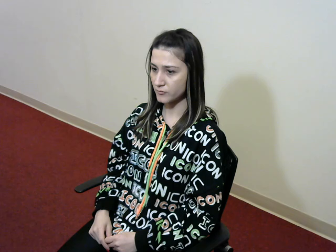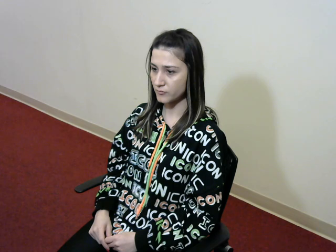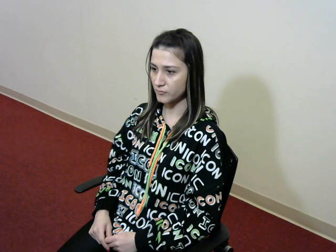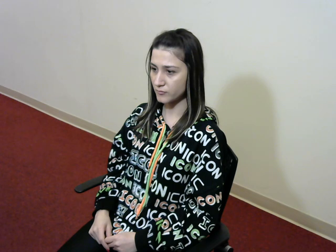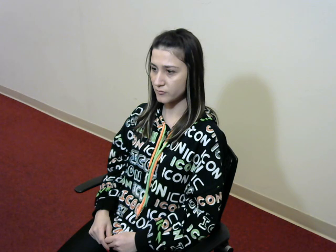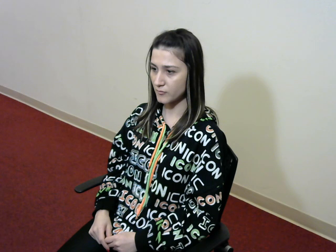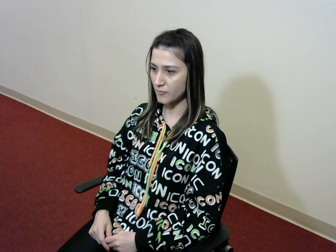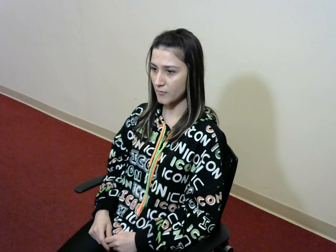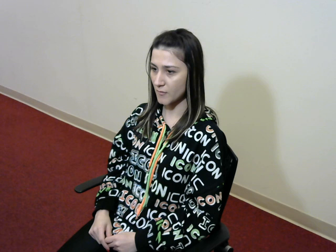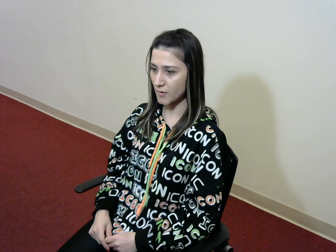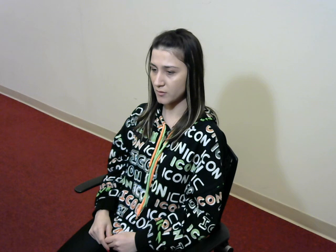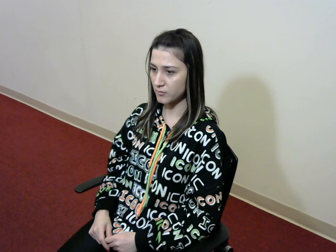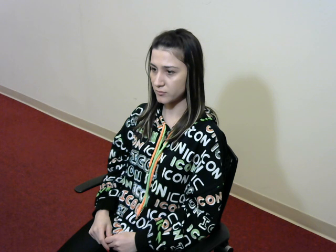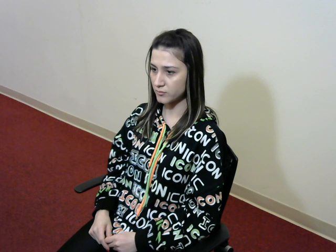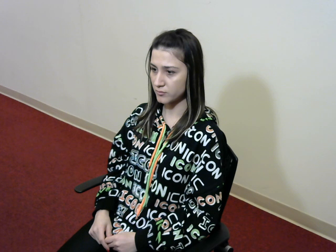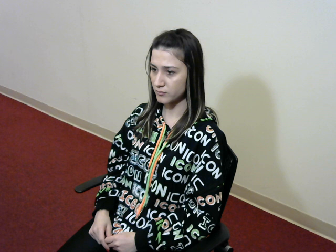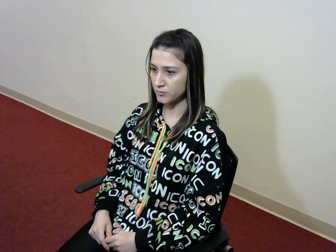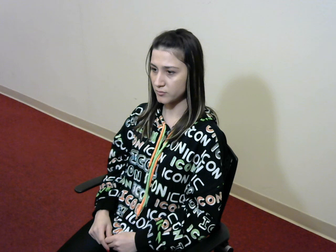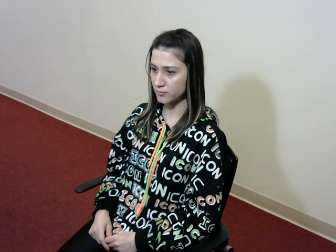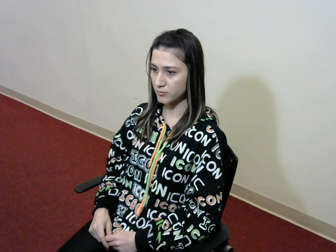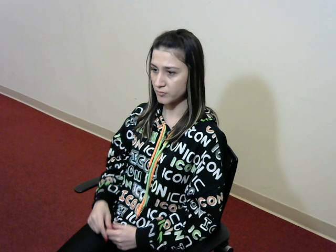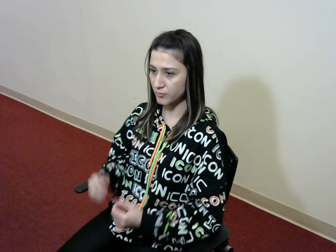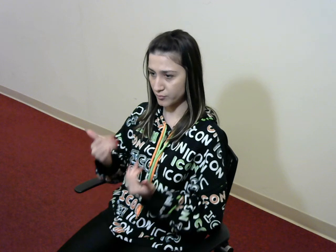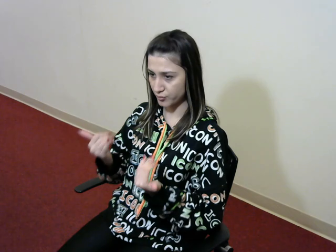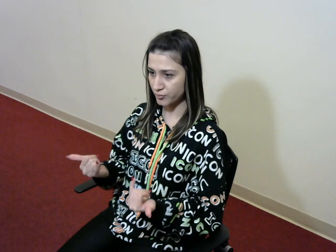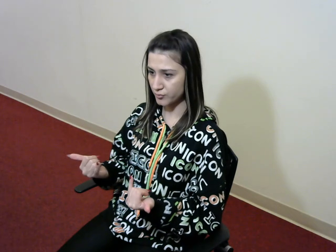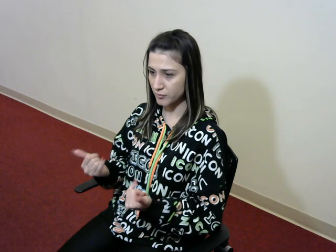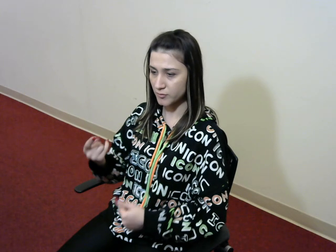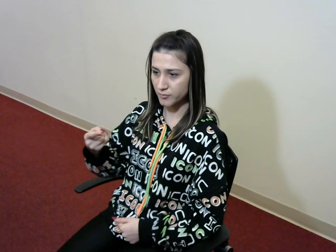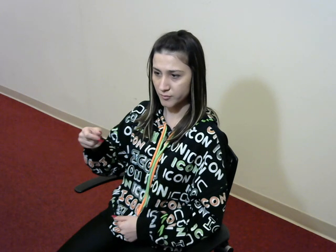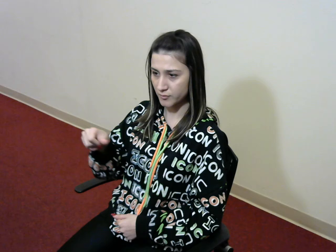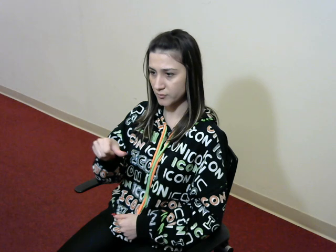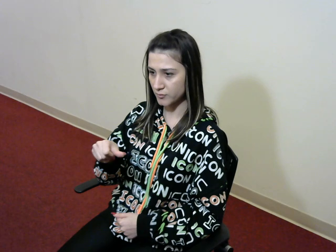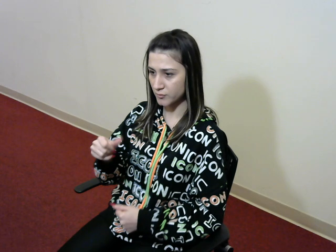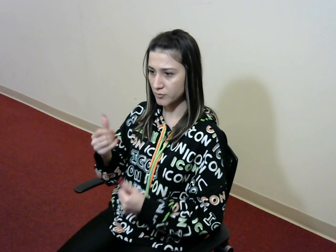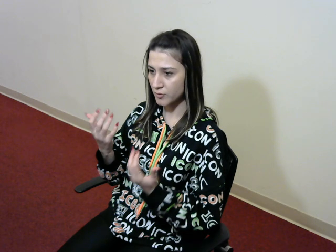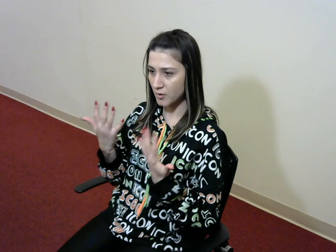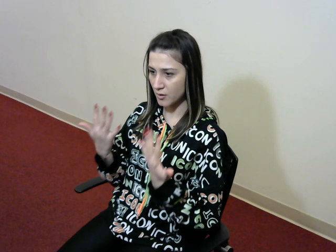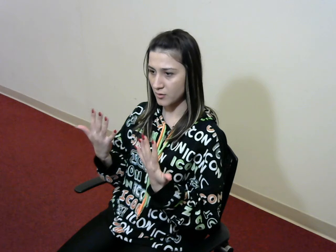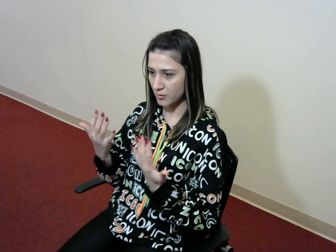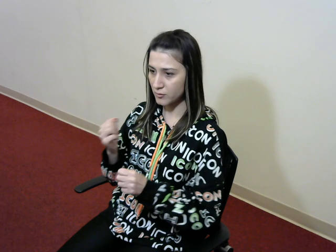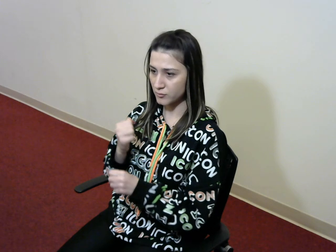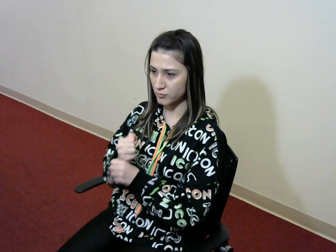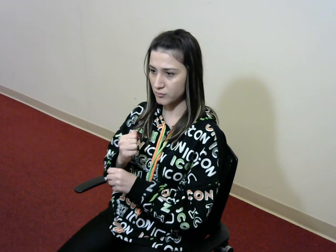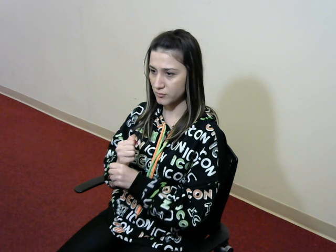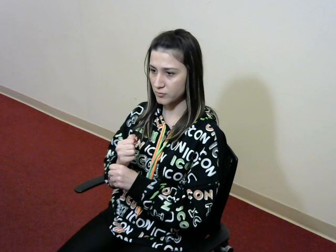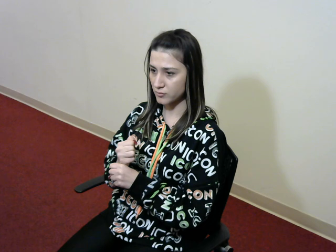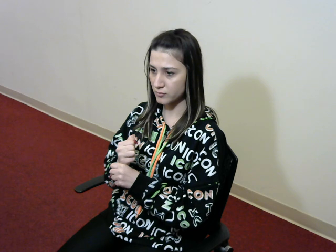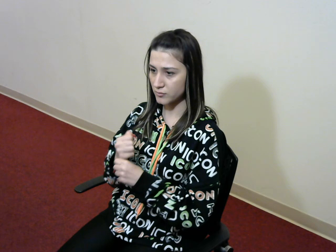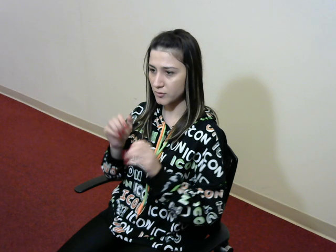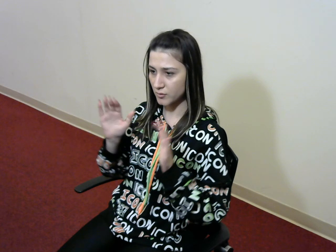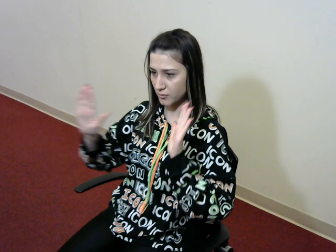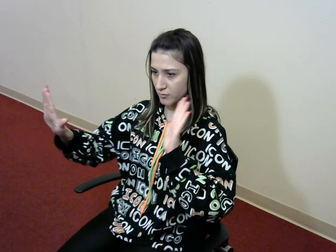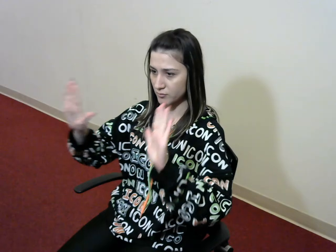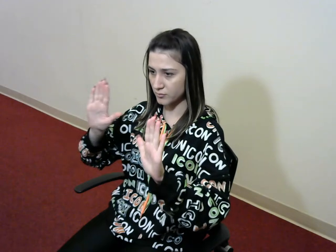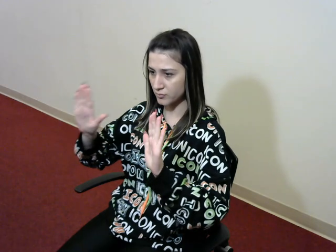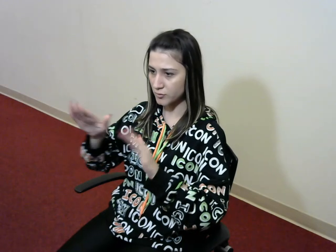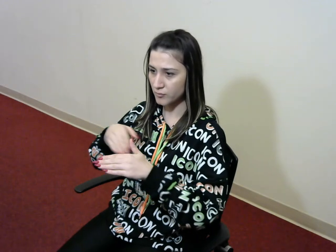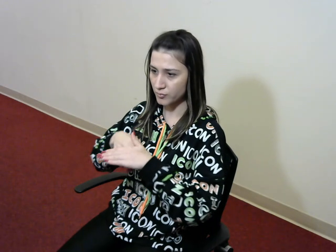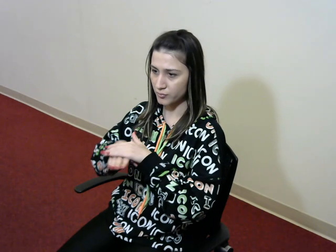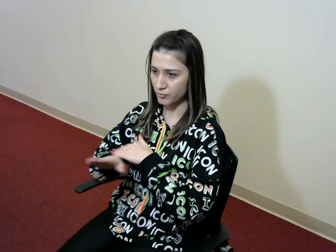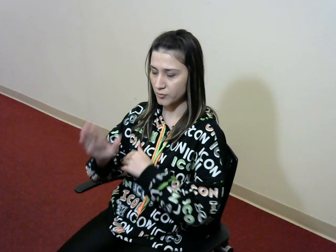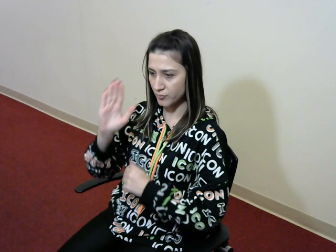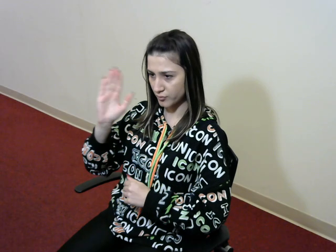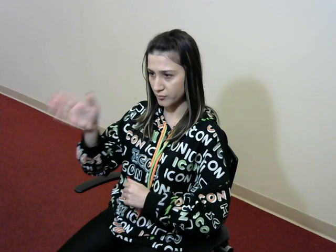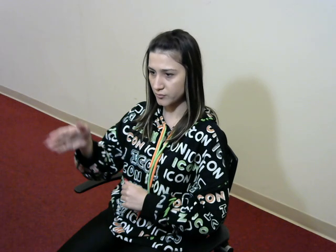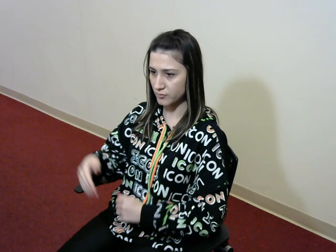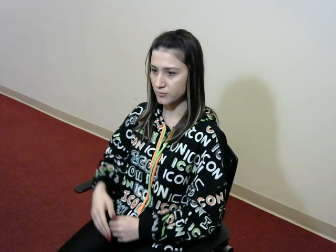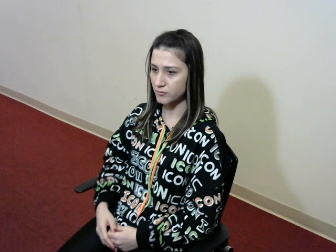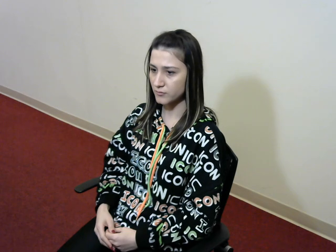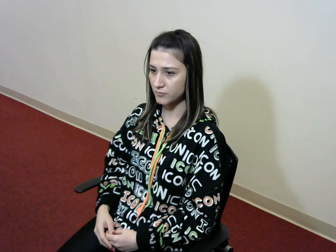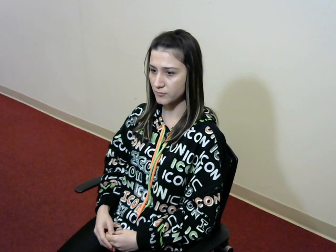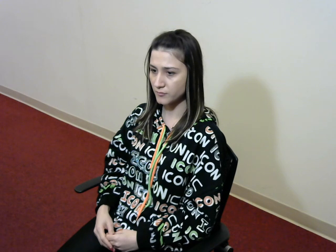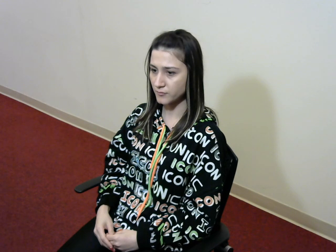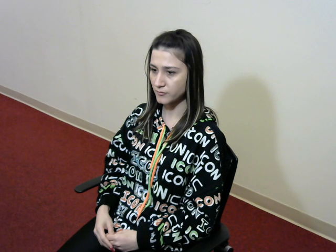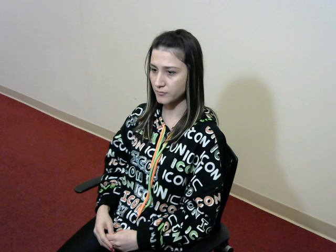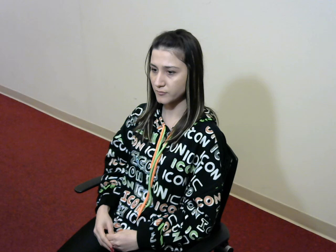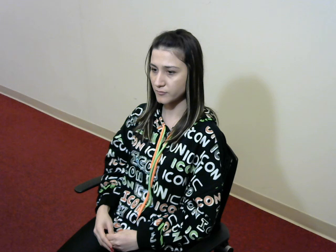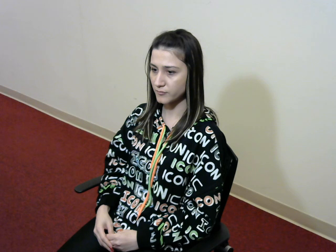Bu həftə əl işləri sərgisinə gedəcəm